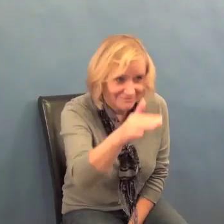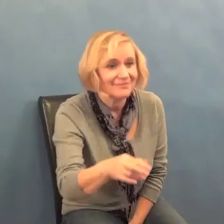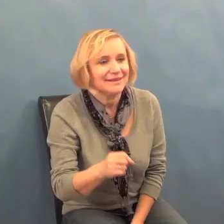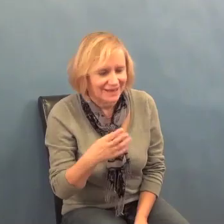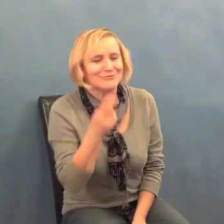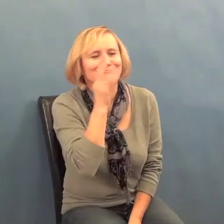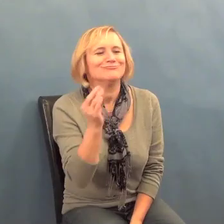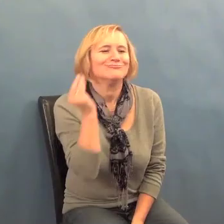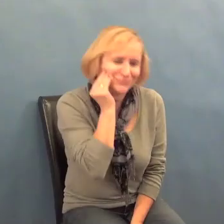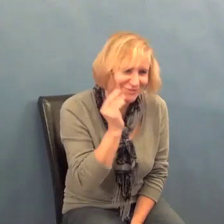No i mały ucieszył się i dał buzi ojcu w policzek.